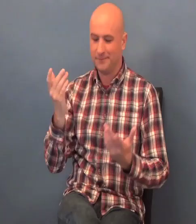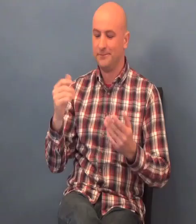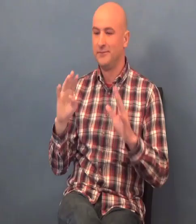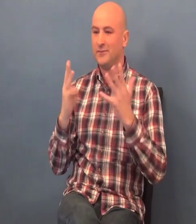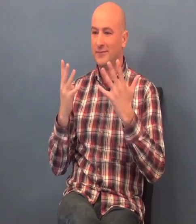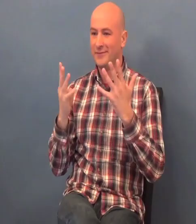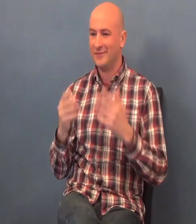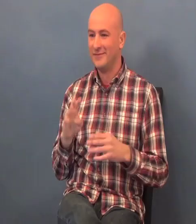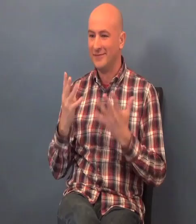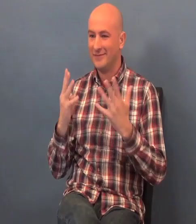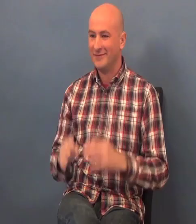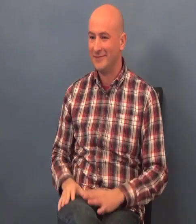Dziewiąty, dziewiąty.